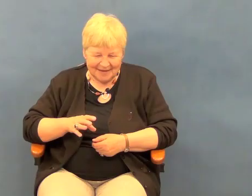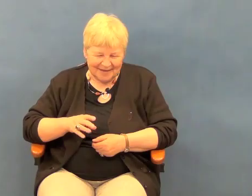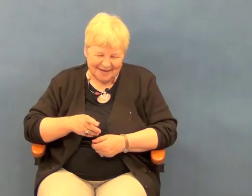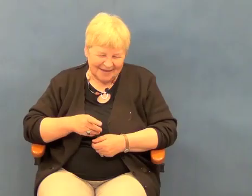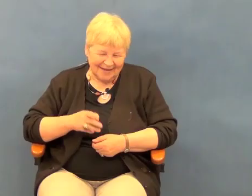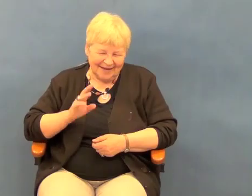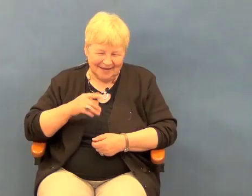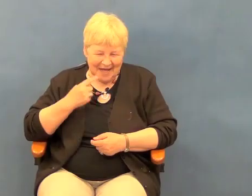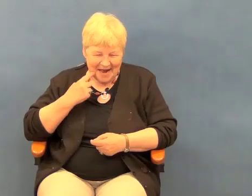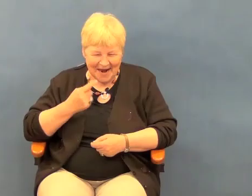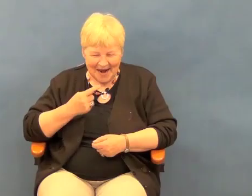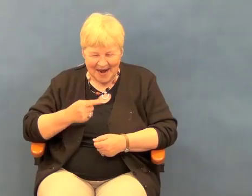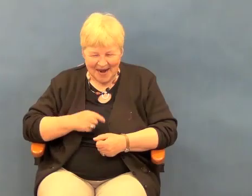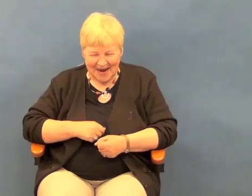A tam, bajka...